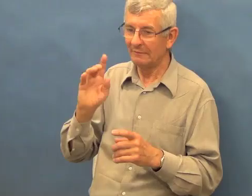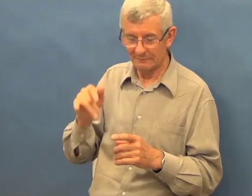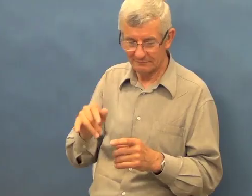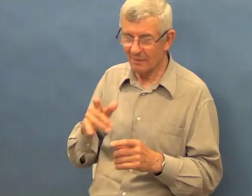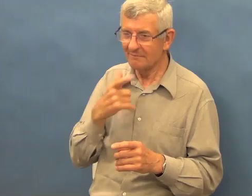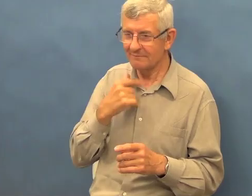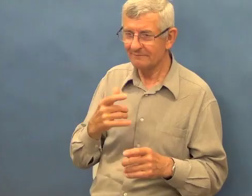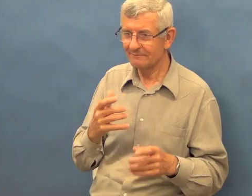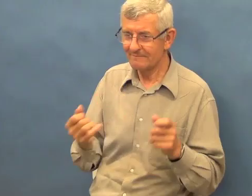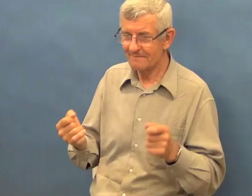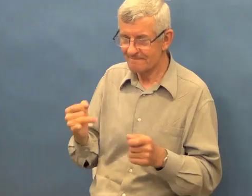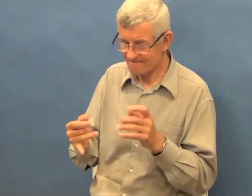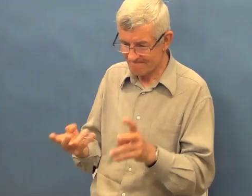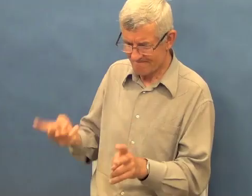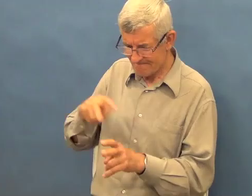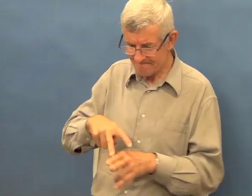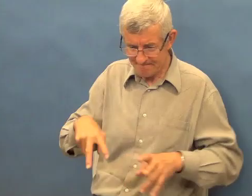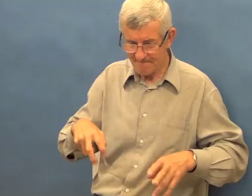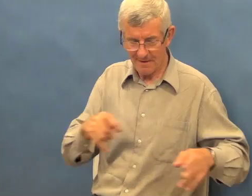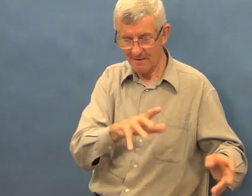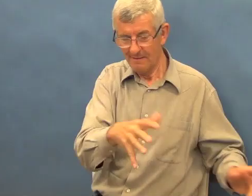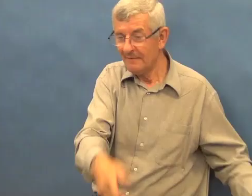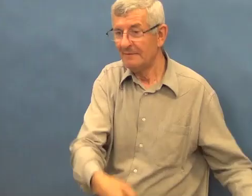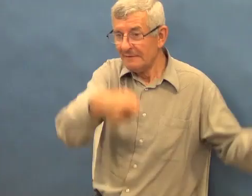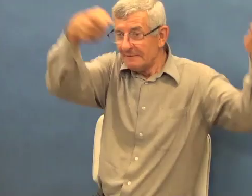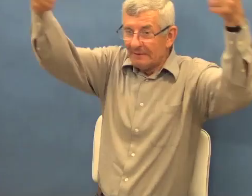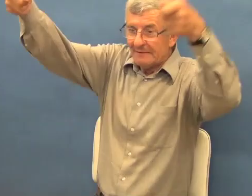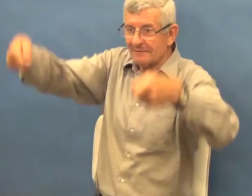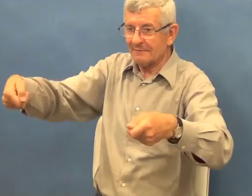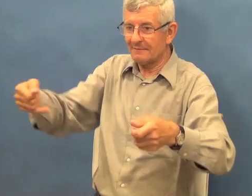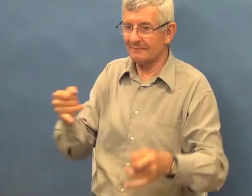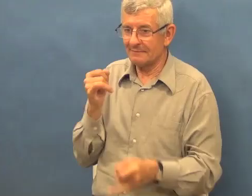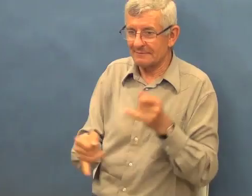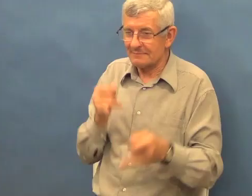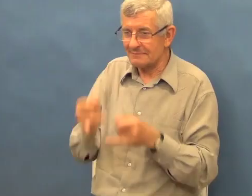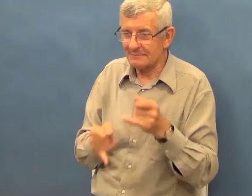Ma apetyt na więcej. Wsiada na rower, zabiera jeden kosz i kładzie go na rowerze.